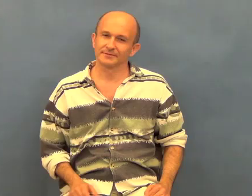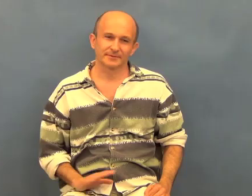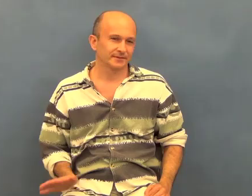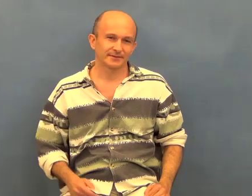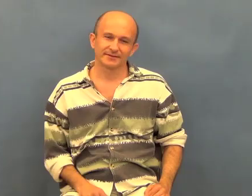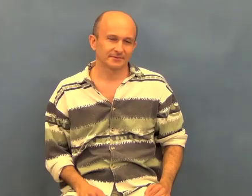Nie.